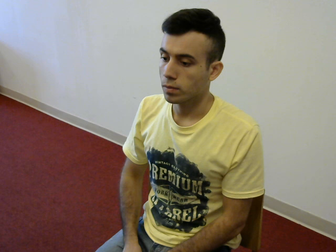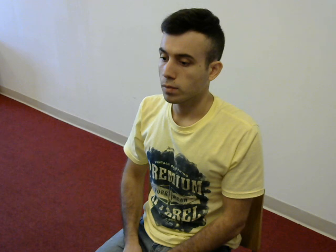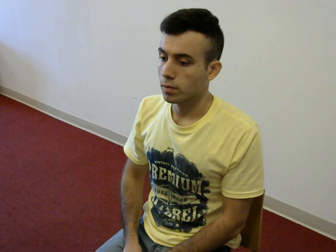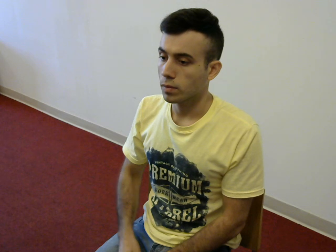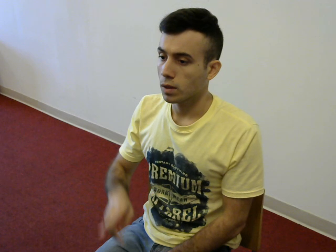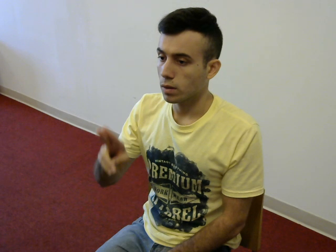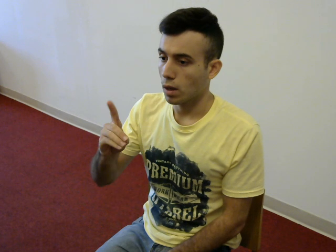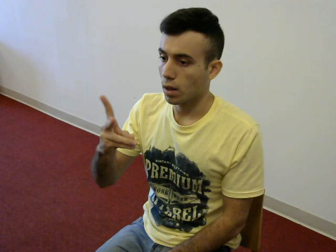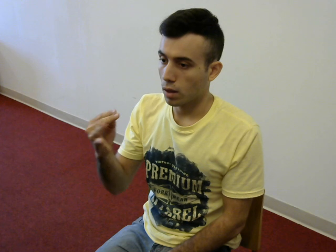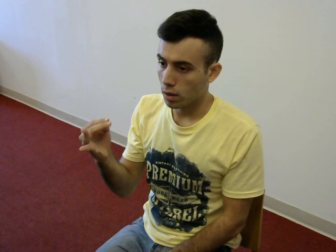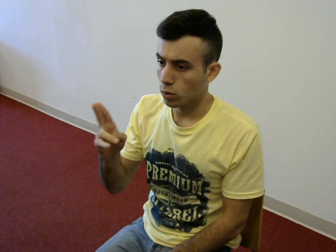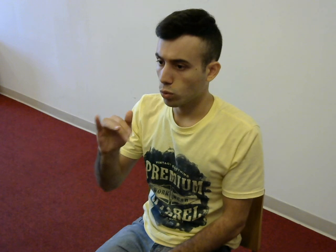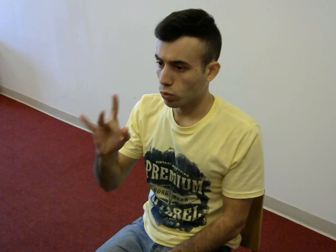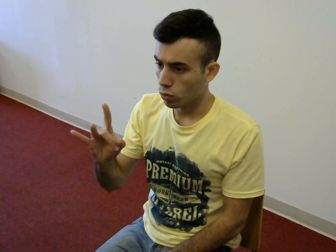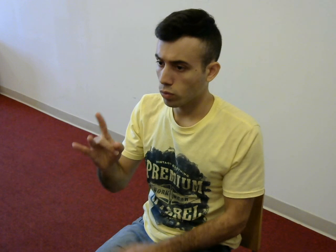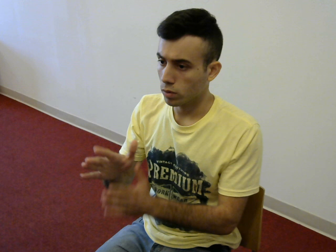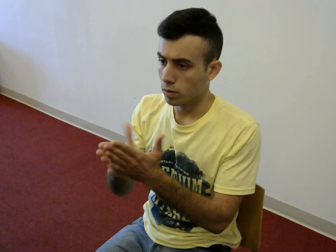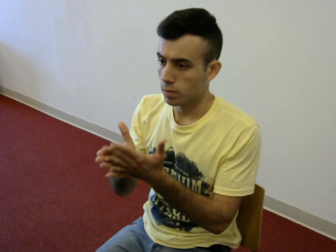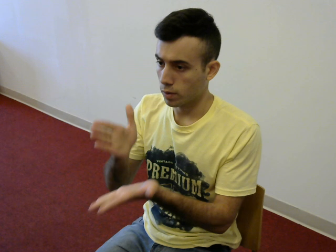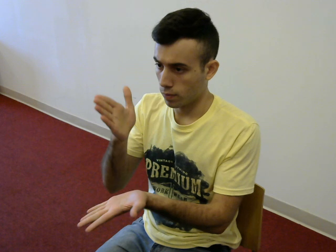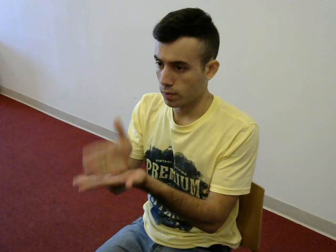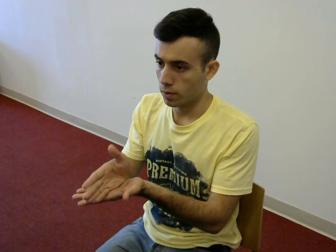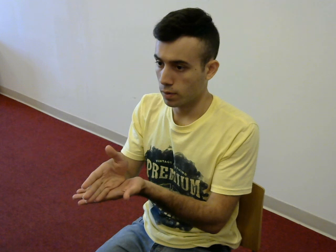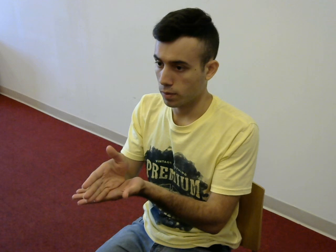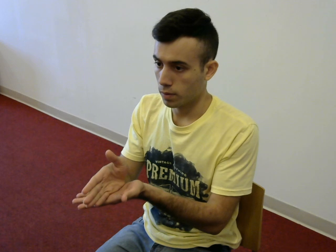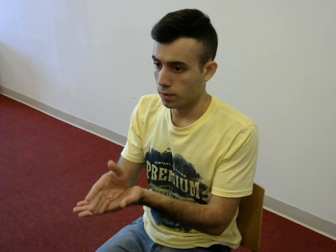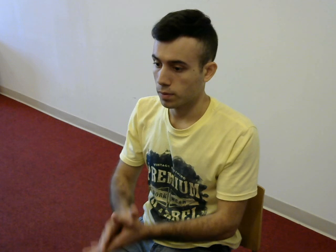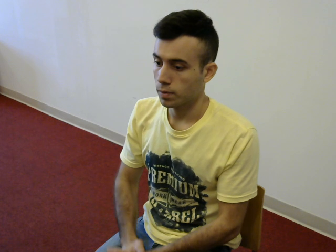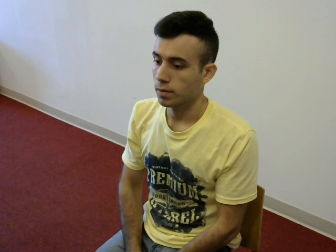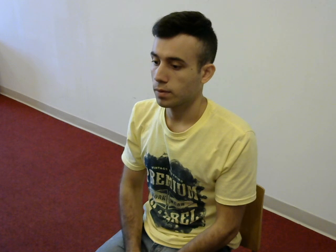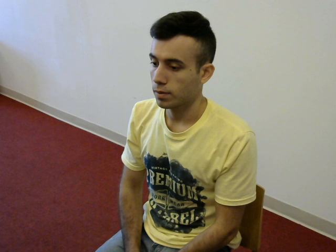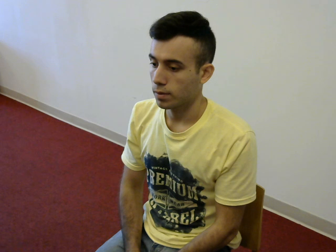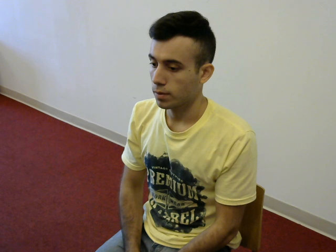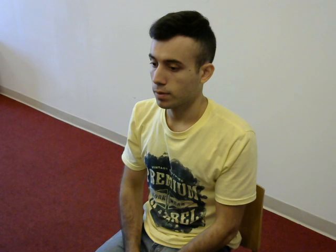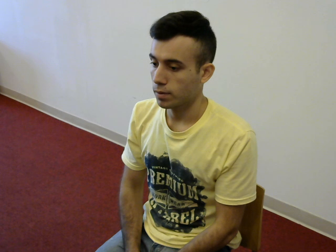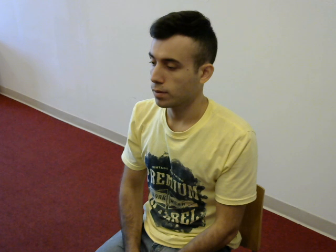Sizdə "Dəli Kür" kitabı var?